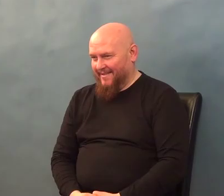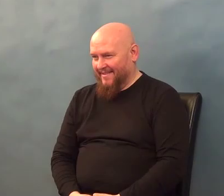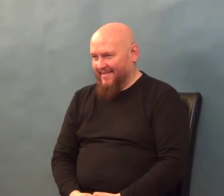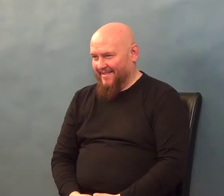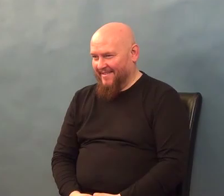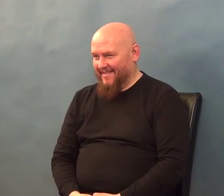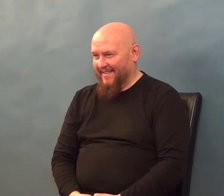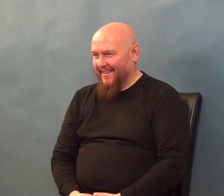Teraz jest luty.